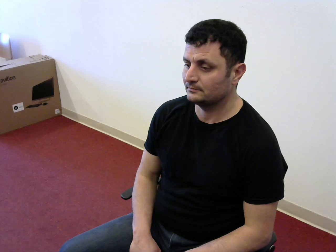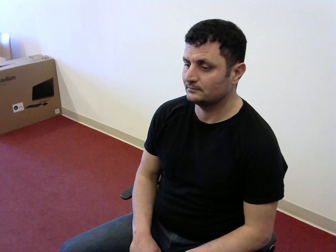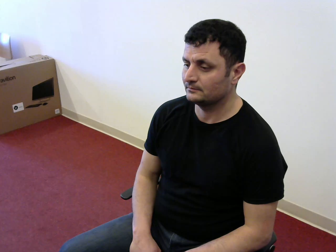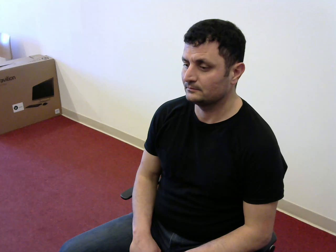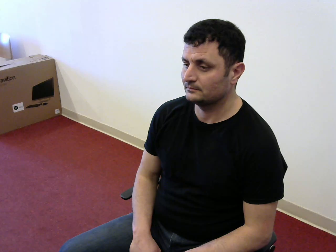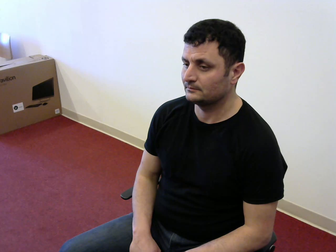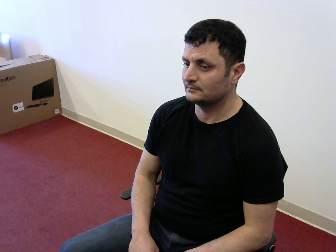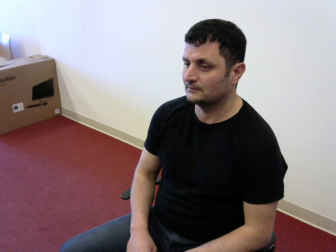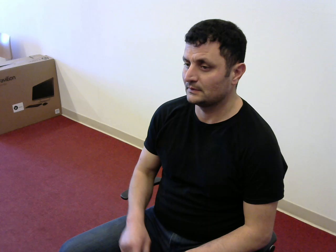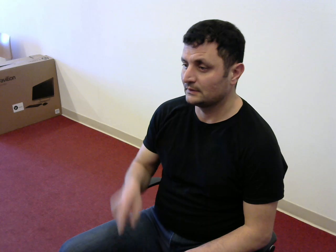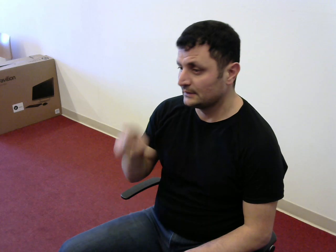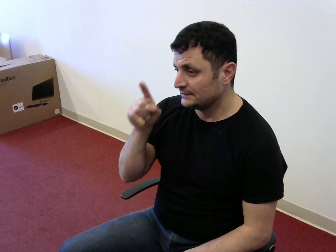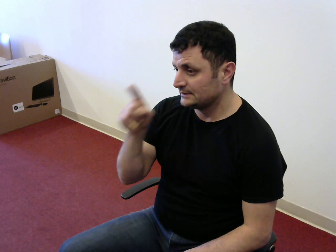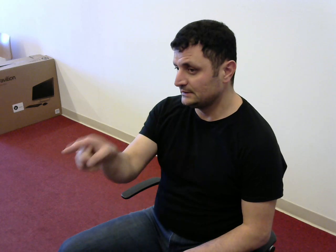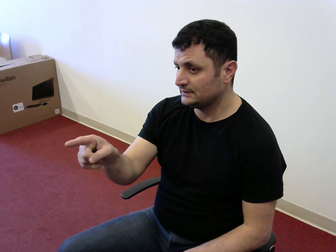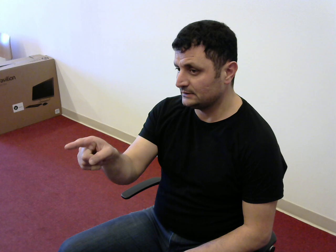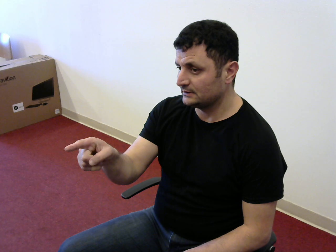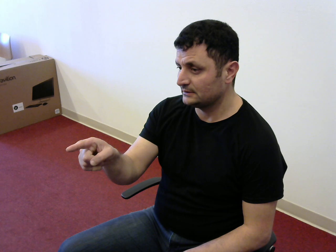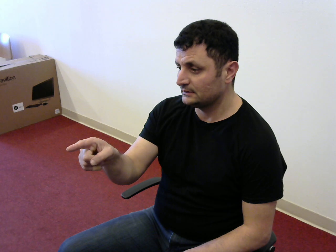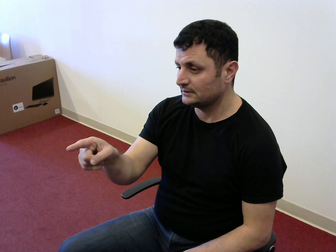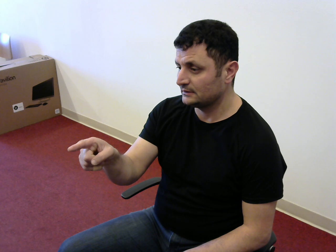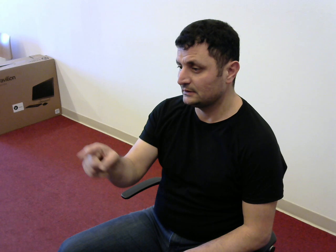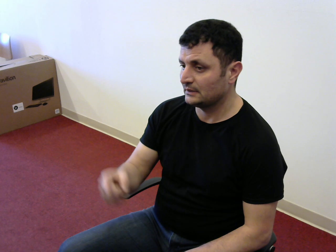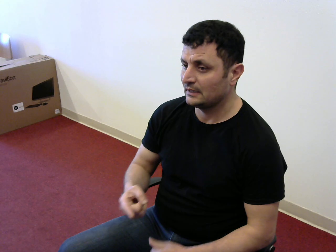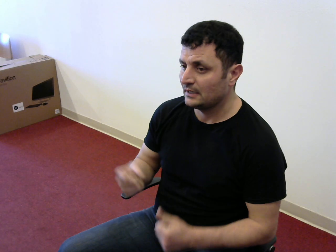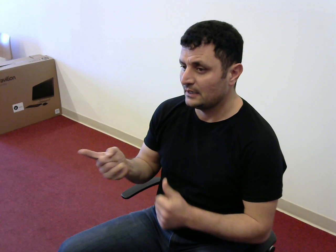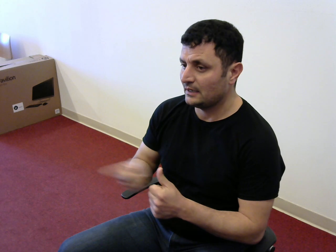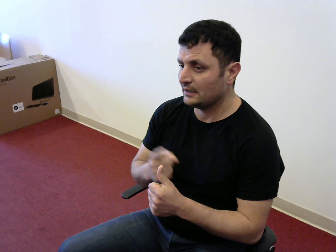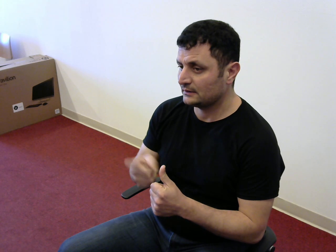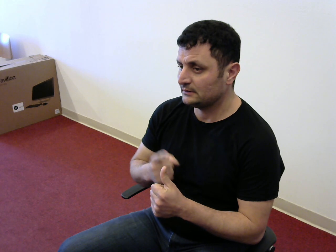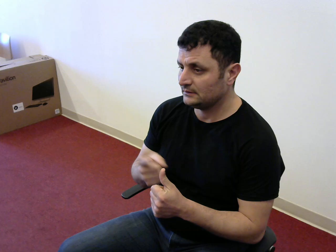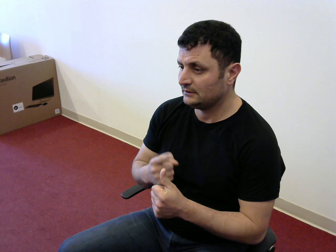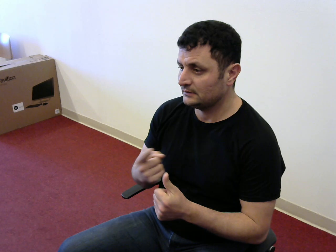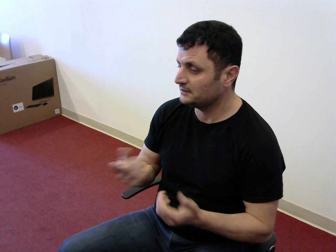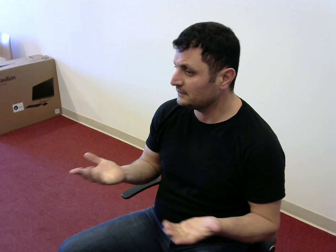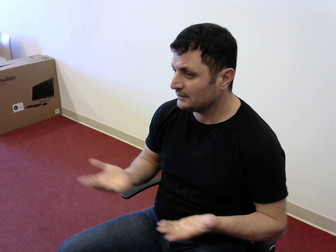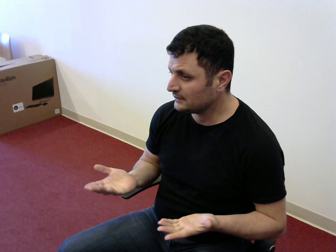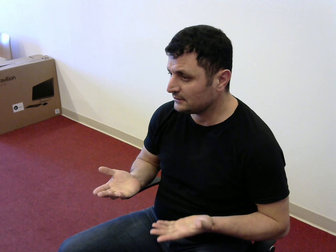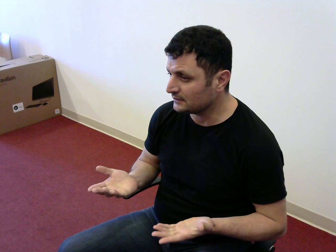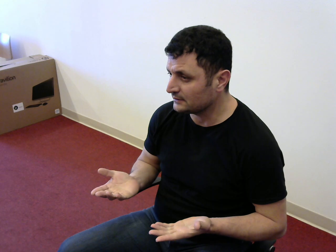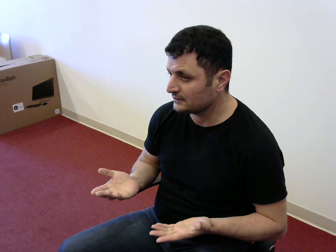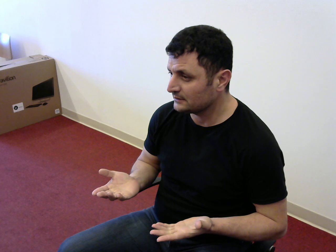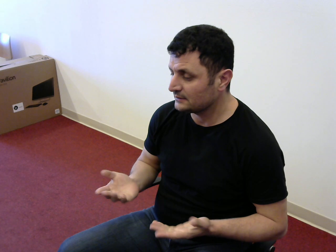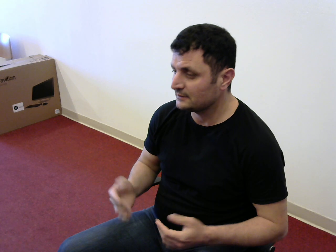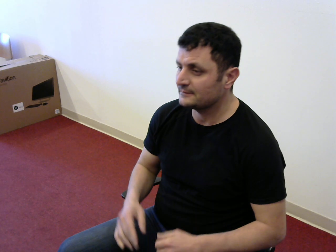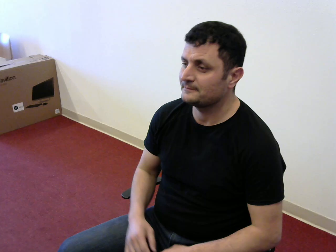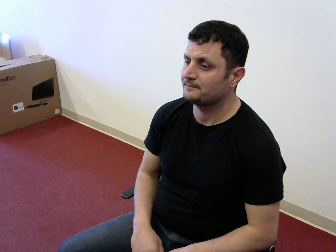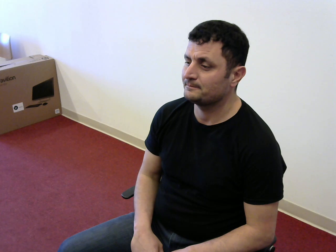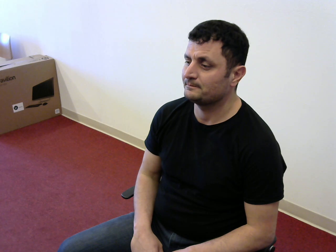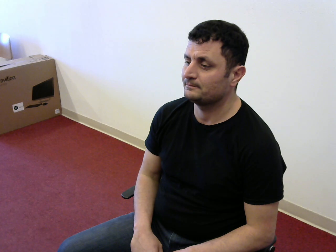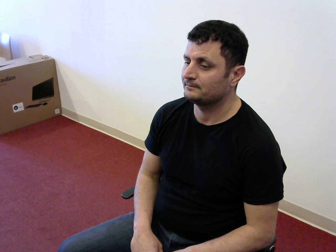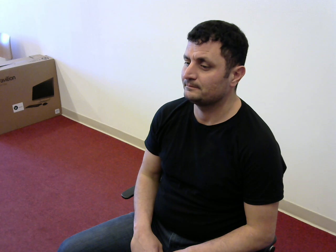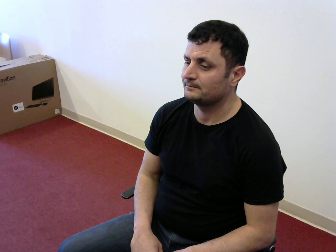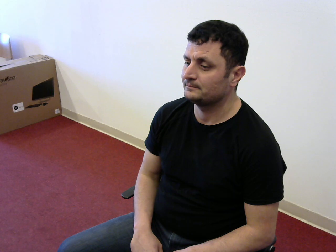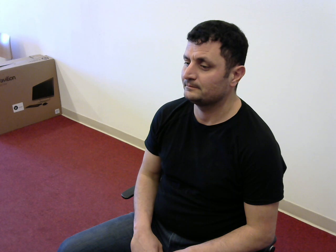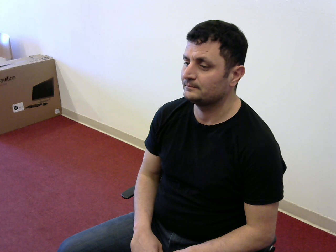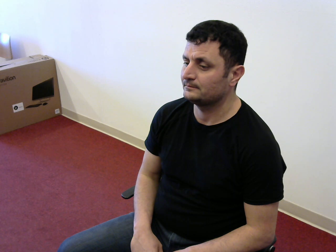Sizin adınız nədir?